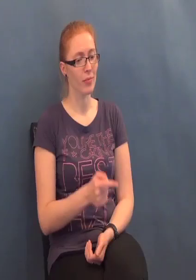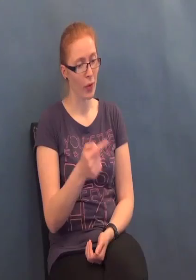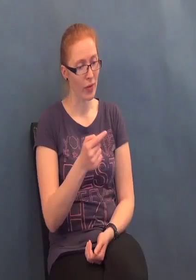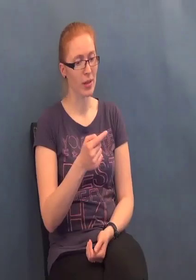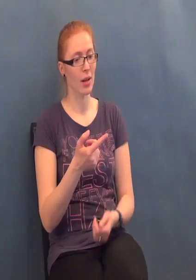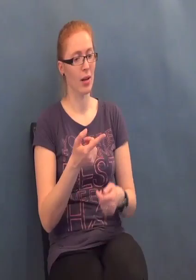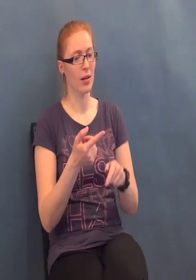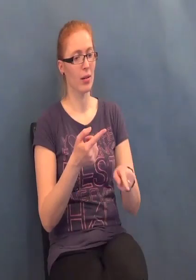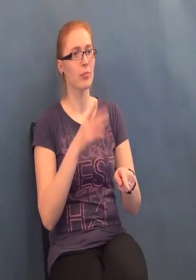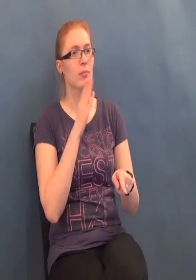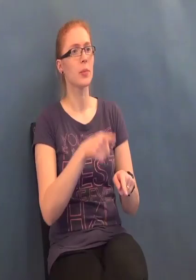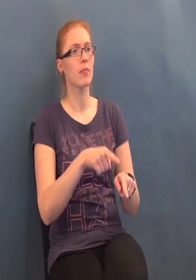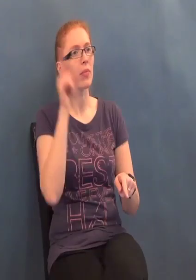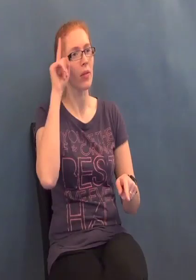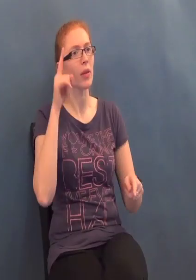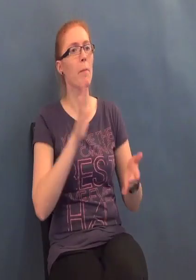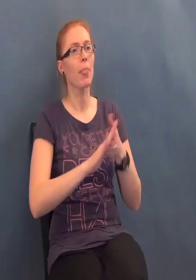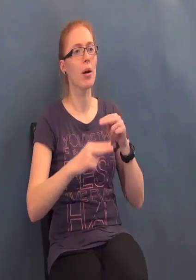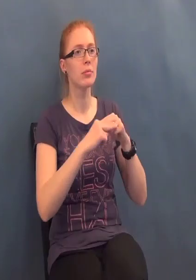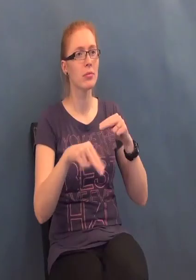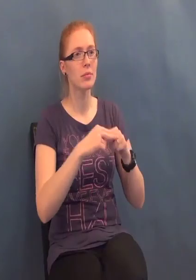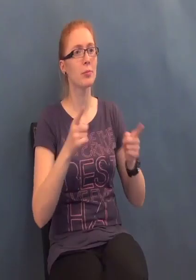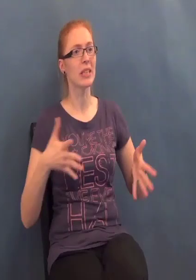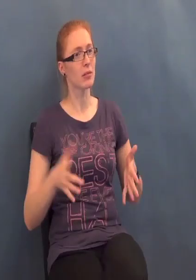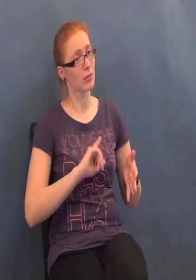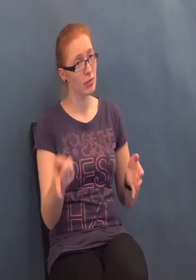Tu powinno być... nie można bez rozglądania się przechodzić przez jezdnię bez pasów.